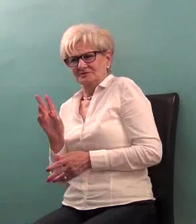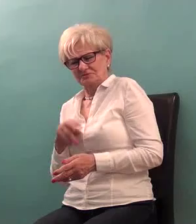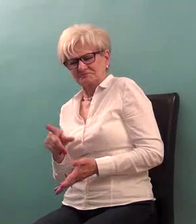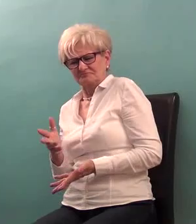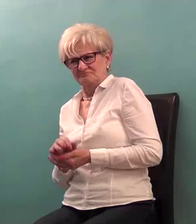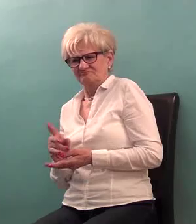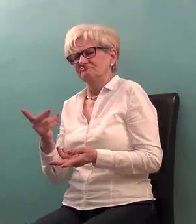Policjant odwraca się.